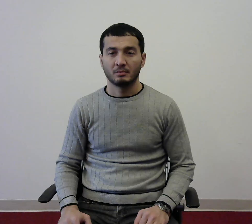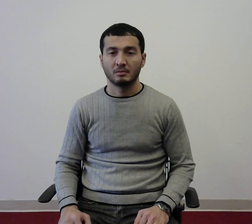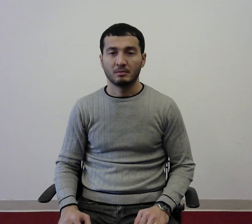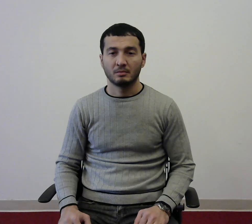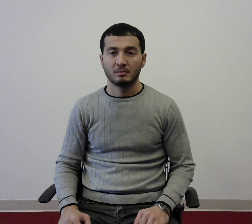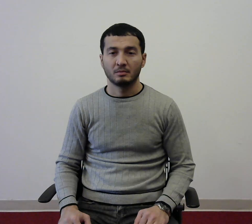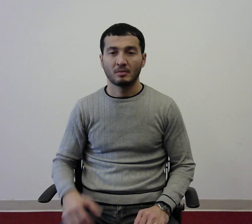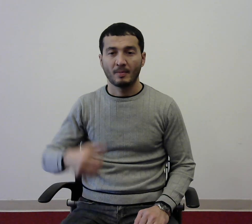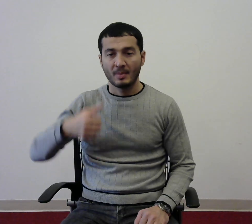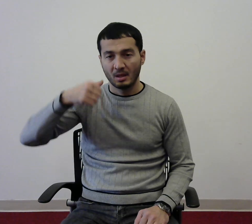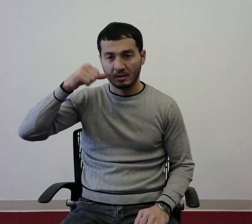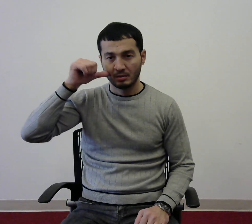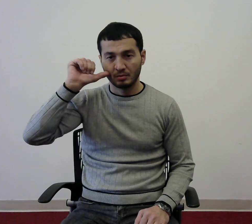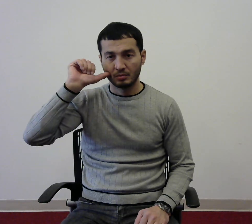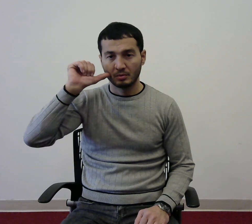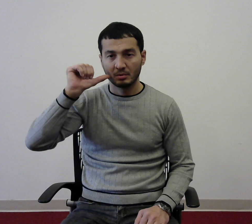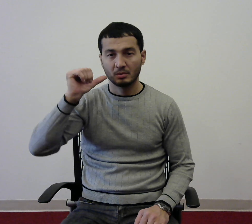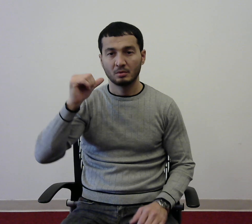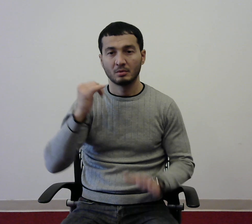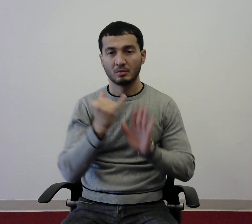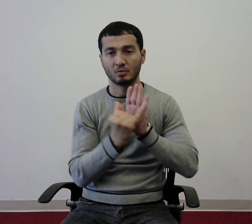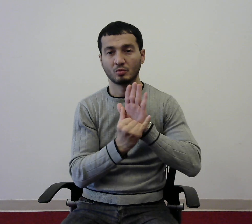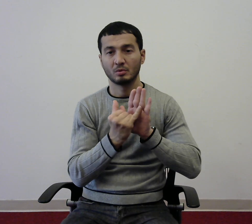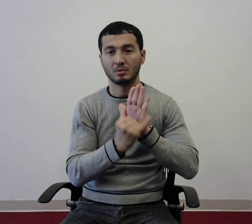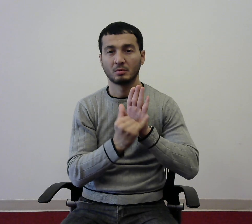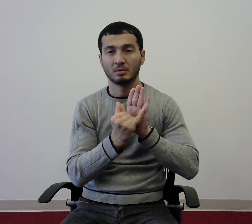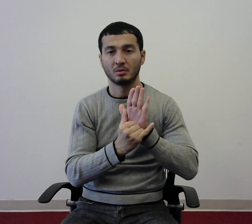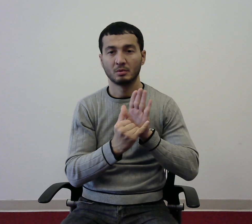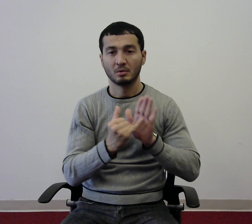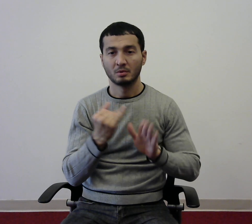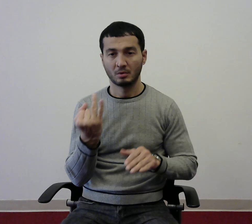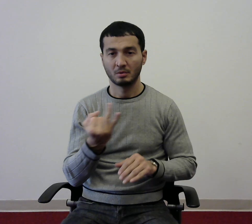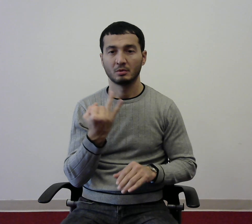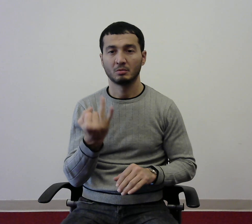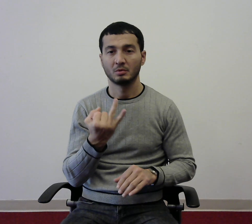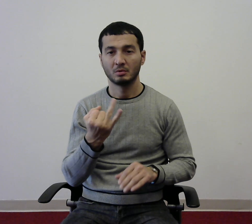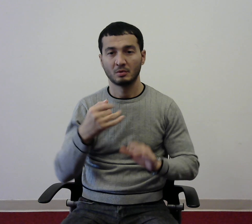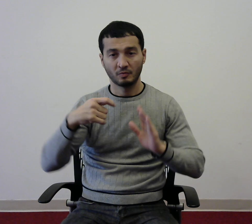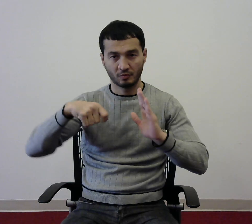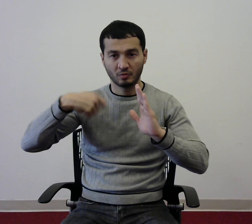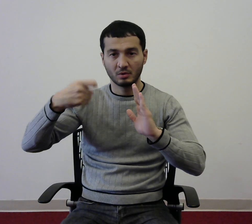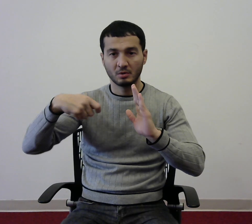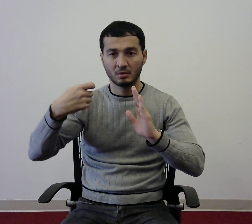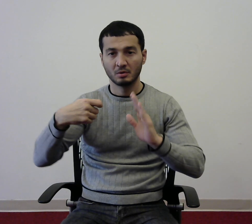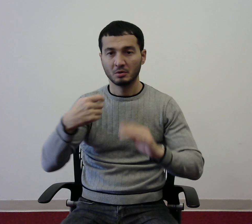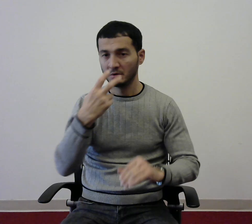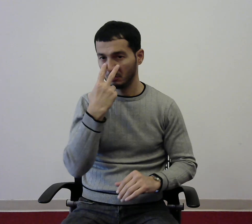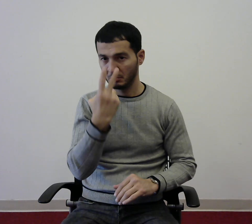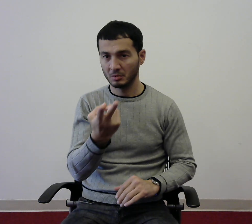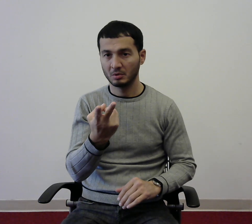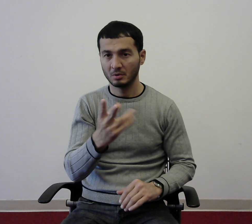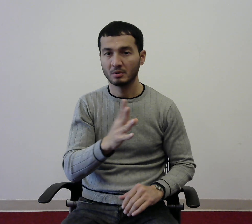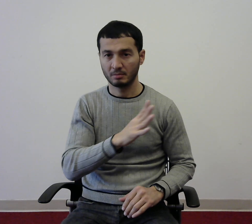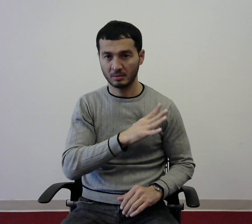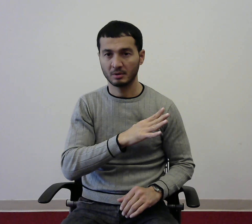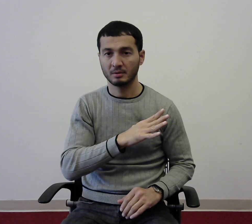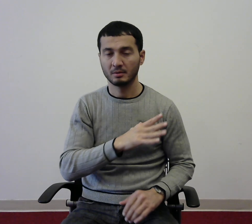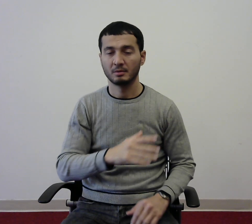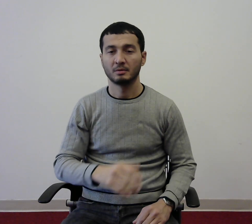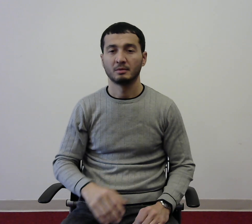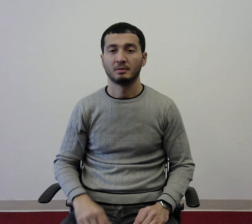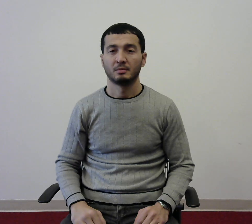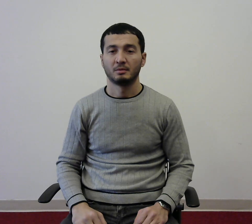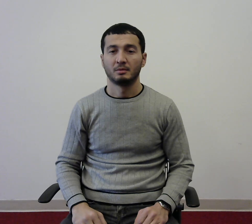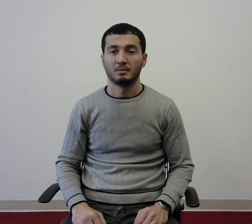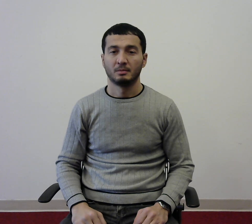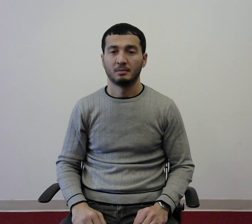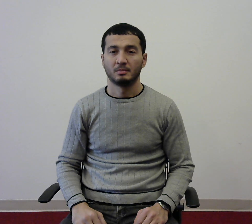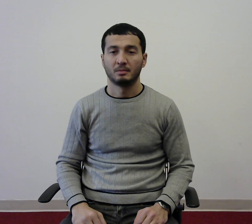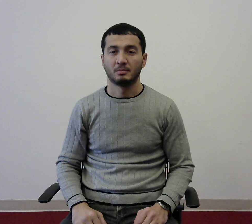Dünən YouTube da maraqlı videoya baxmışam